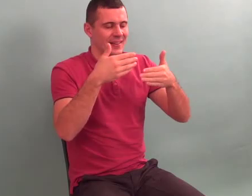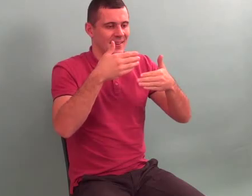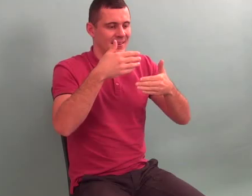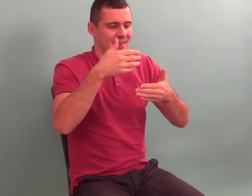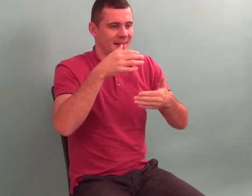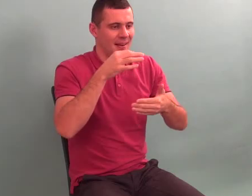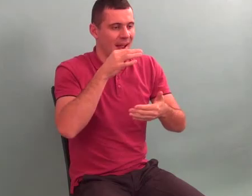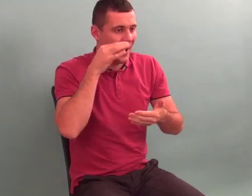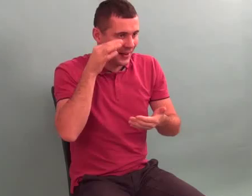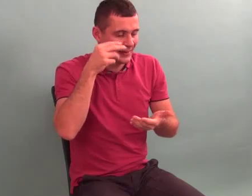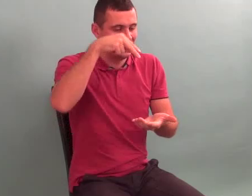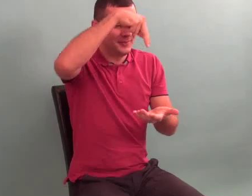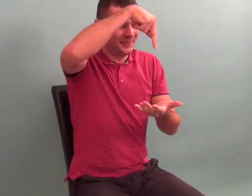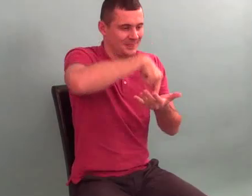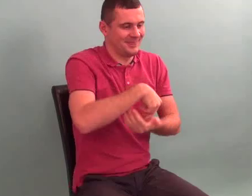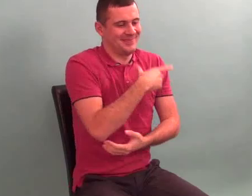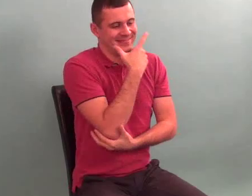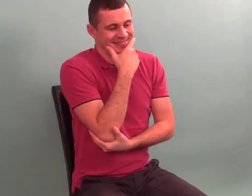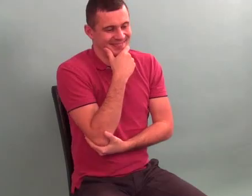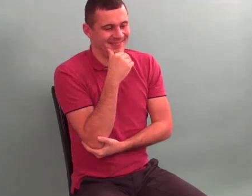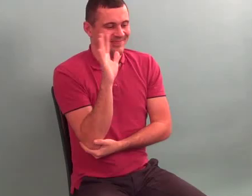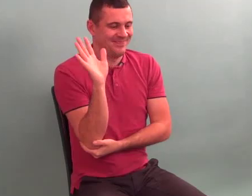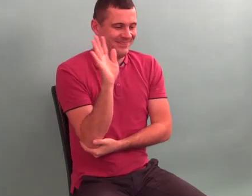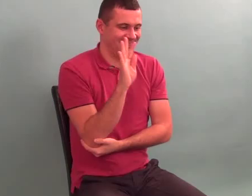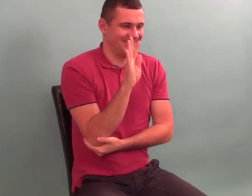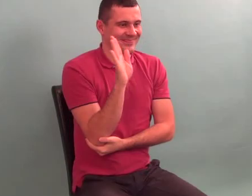Kot stanął i zadowolony pomachał do ptaszka.